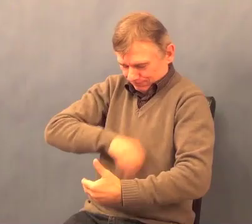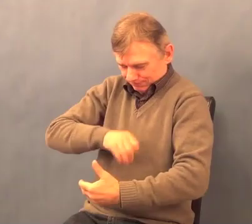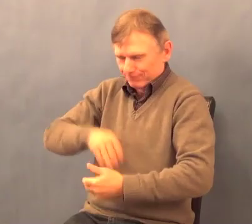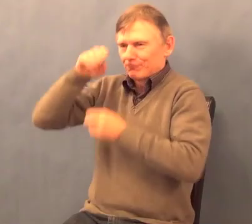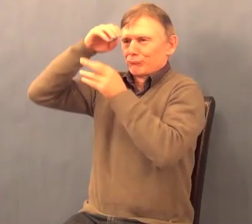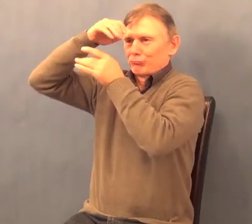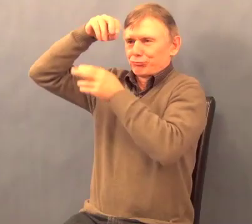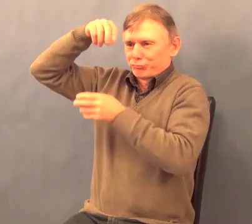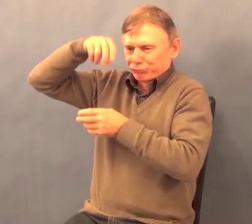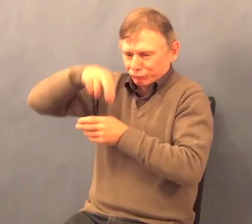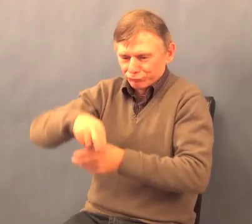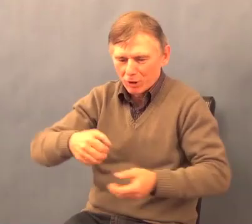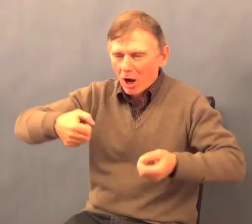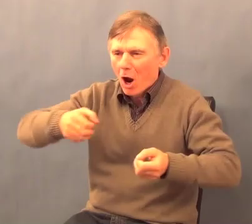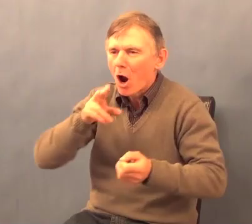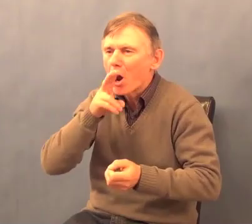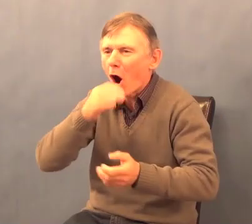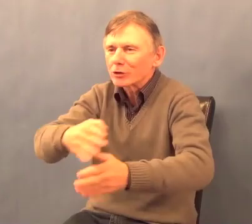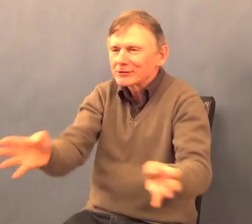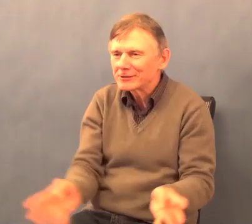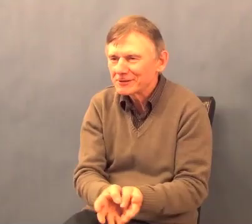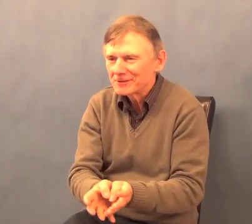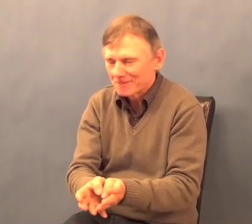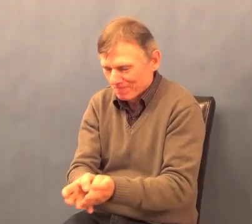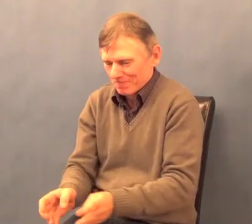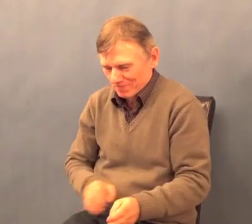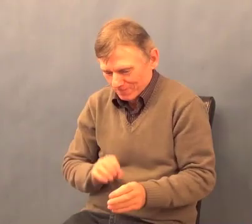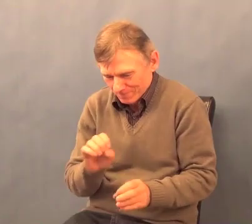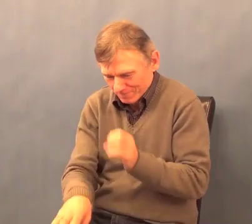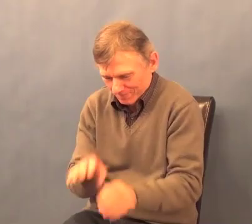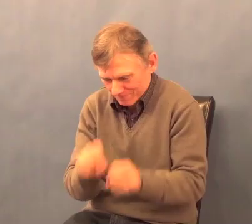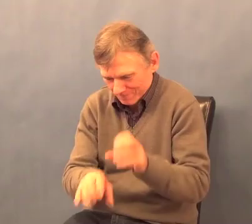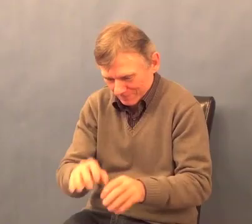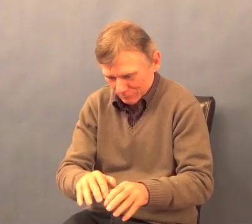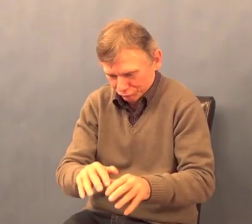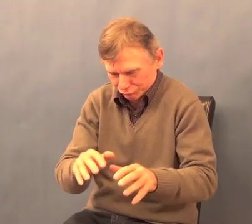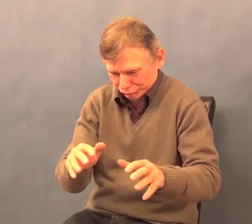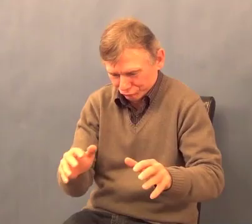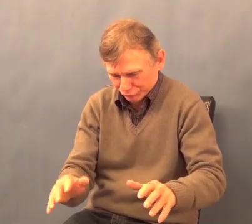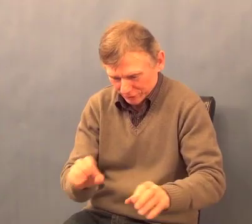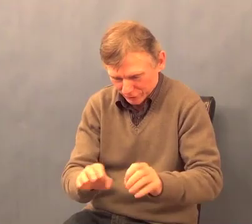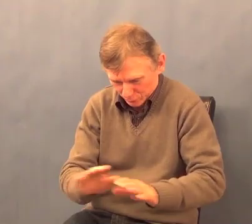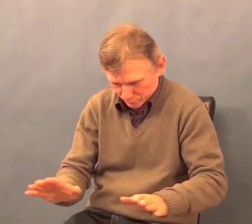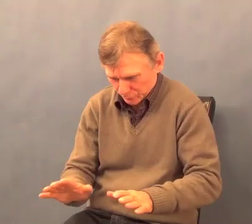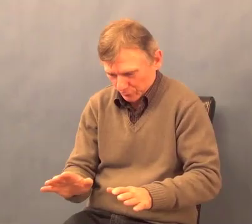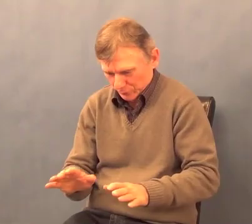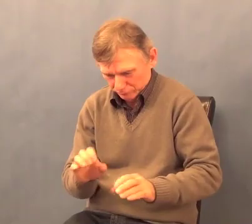Schodzi z drabiny i gruszki wrzuca do kosza aż do pełna.